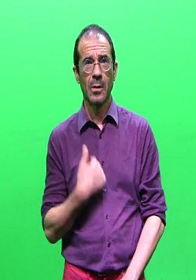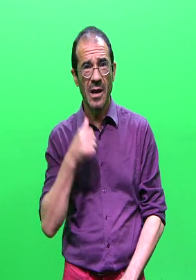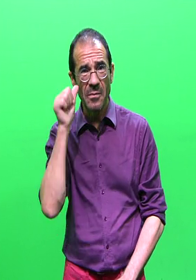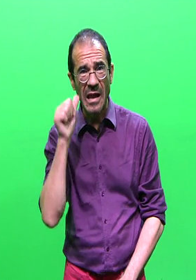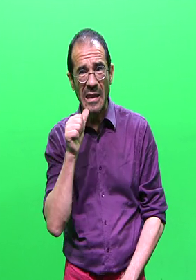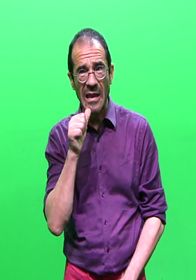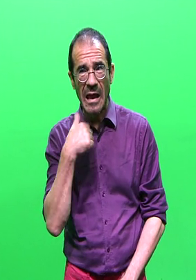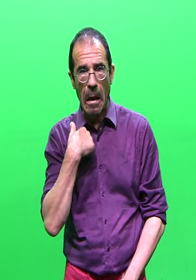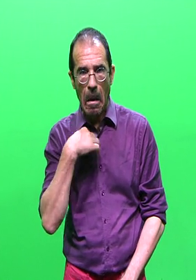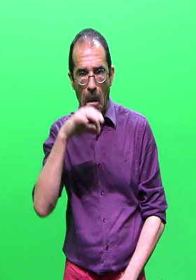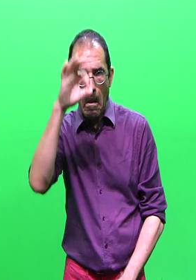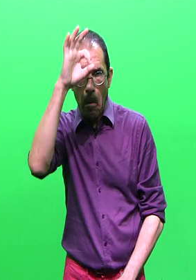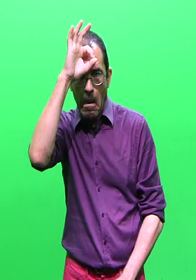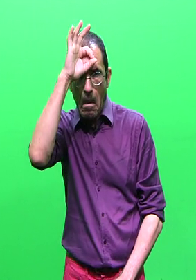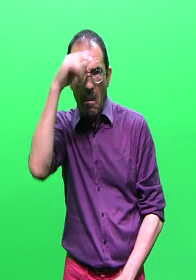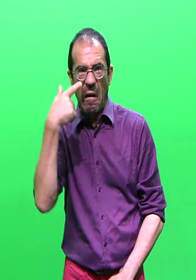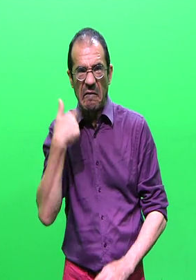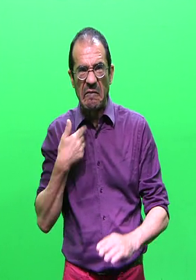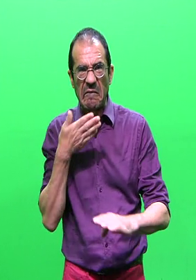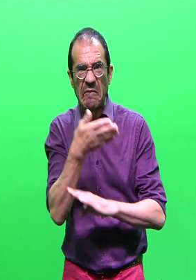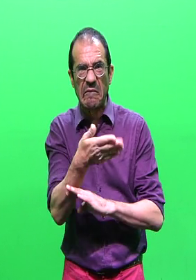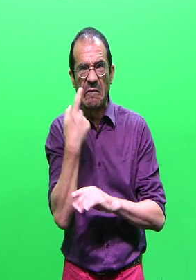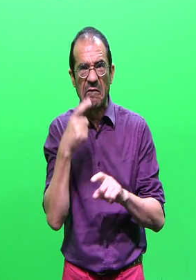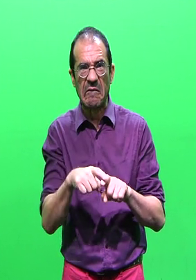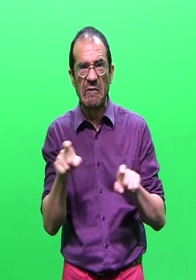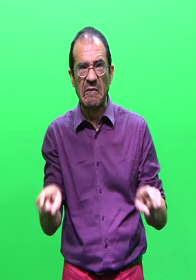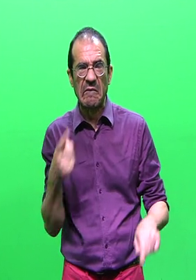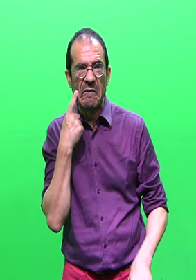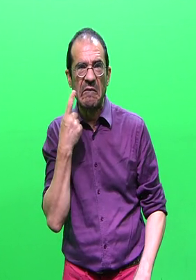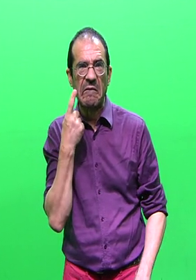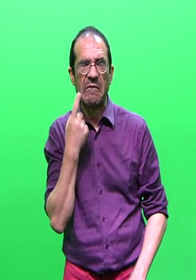No tinc ni idea de si estic embarassada, vinc perquè el ginecòleg ho miri.